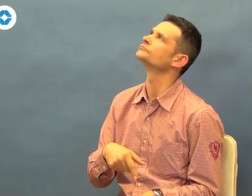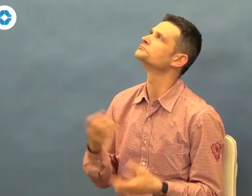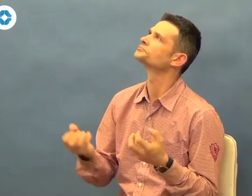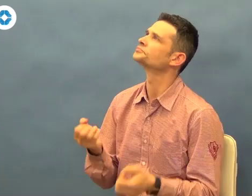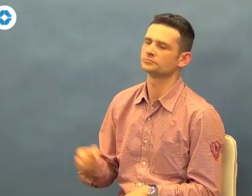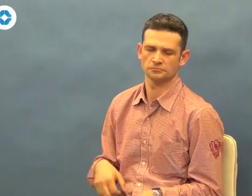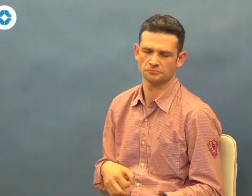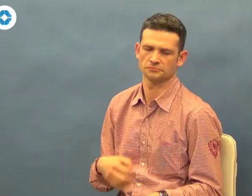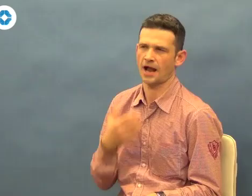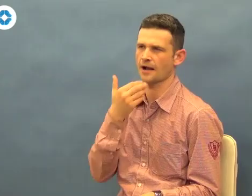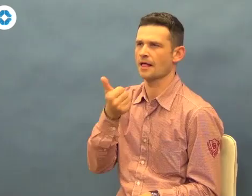Popatrzył na gruszki i chciał ukraść jedną.